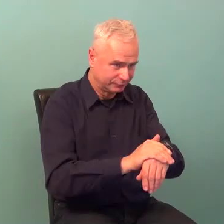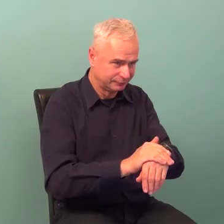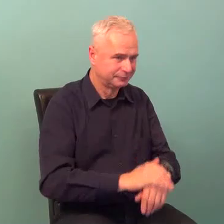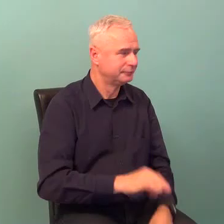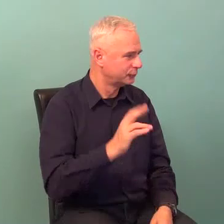Okej.